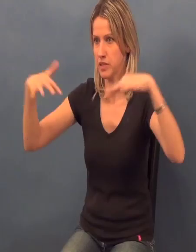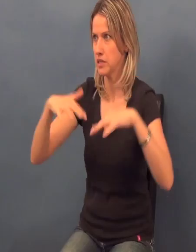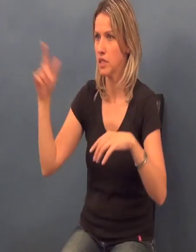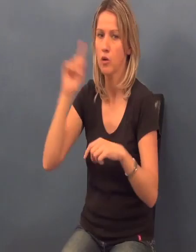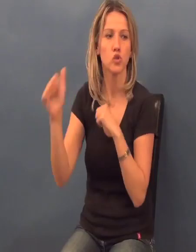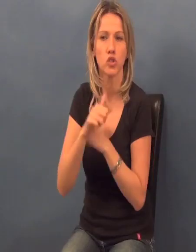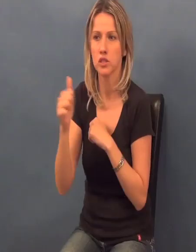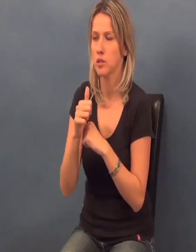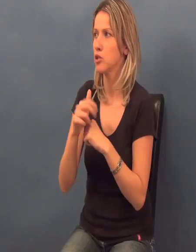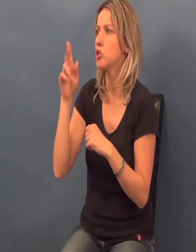Mężczyzna pyta: co się stało? Kto?